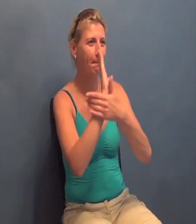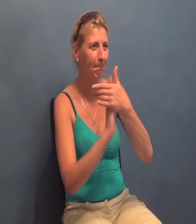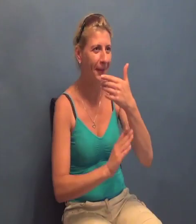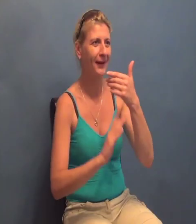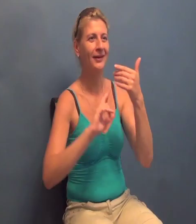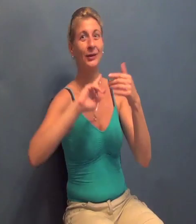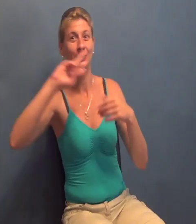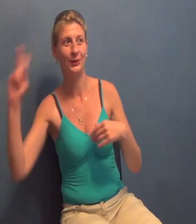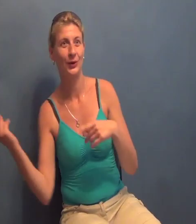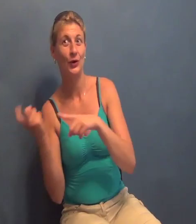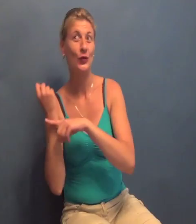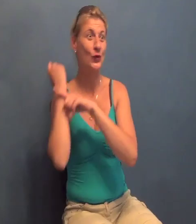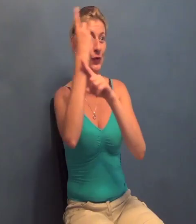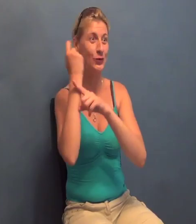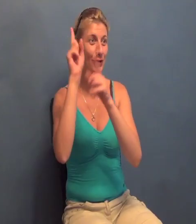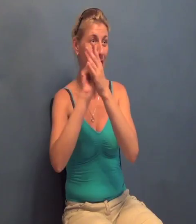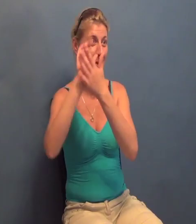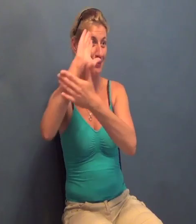Drugie okno też rozbija.